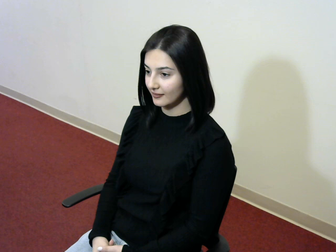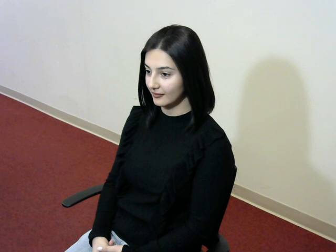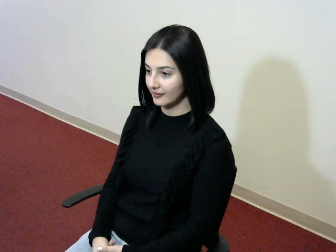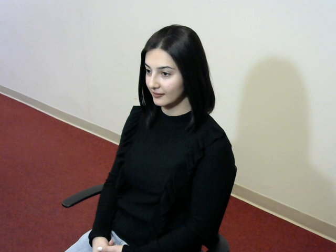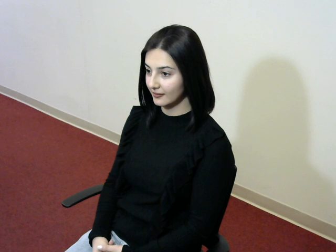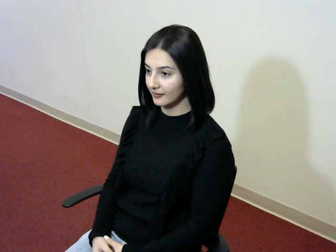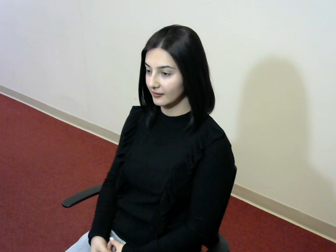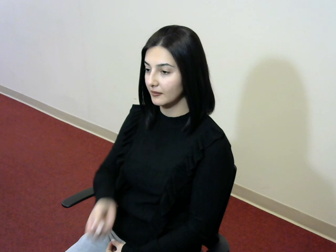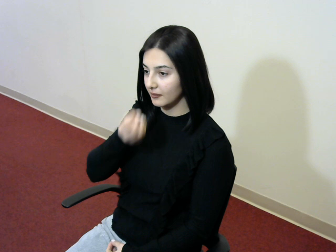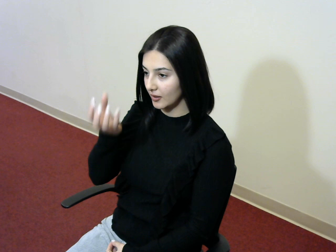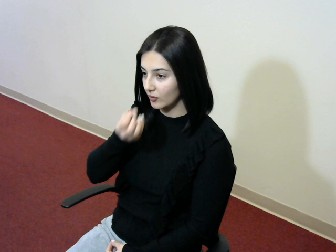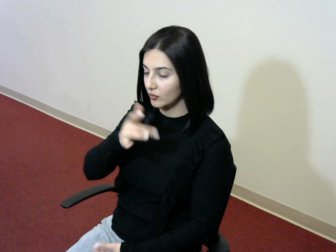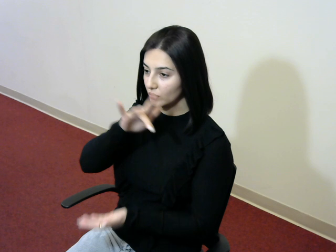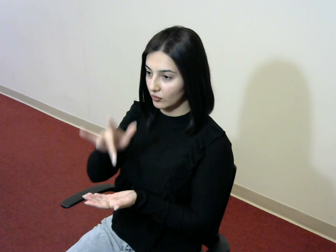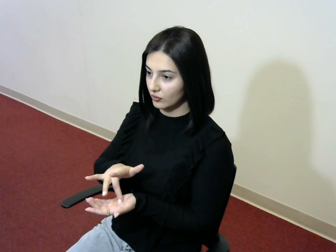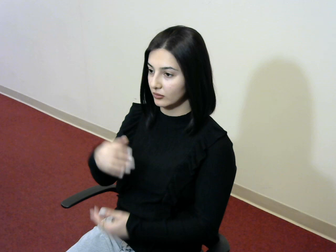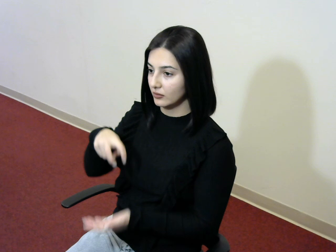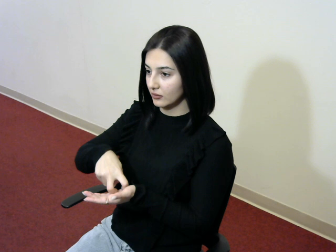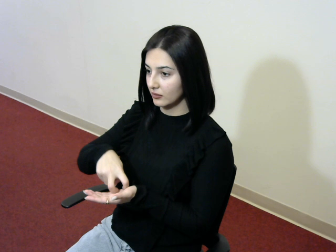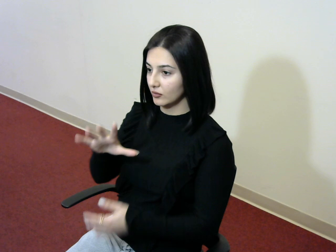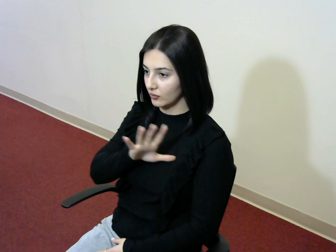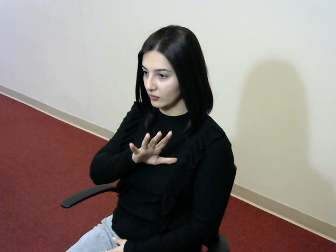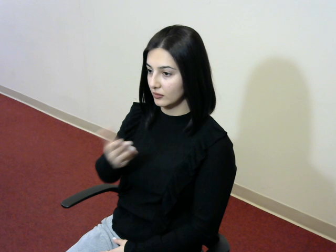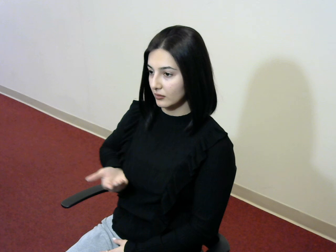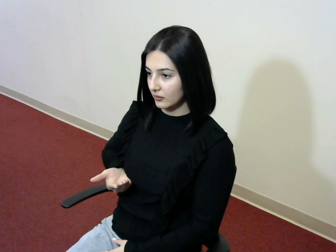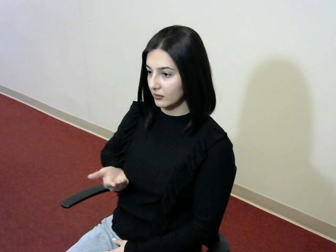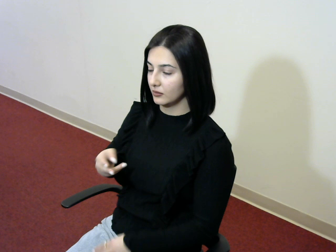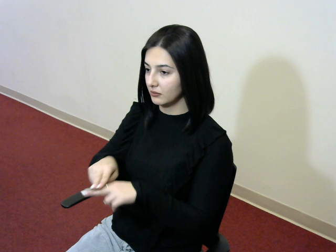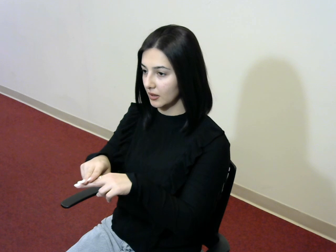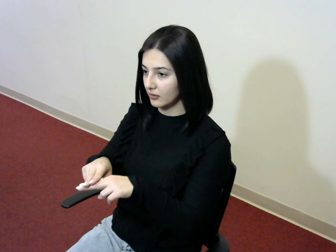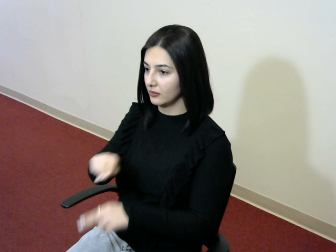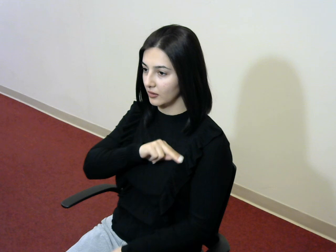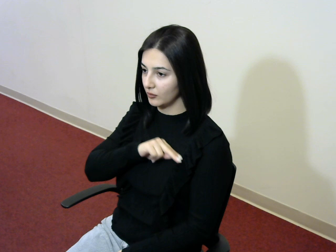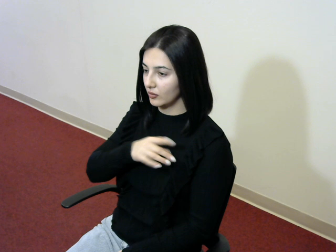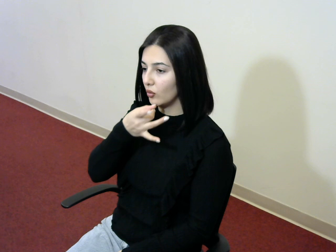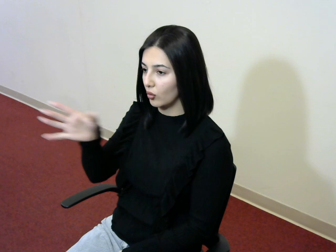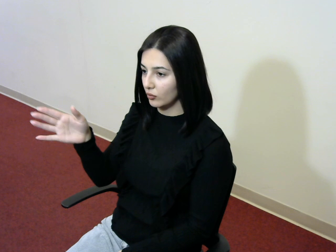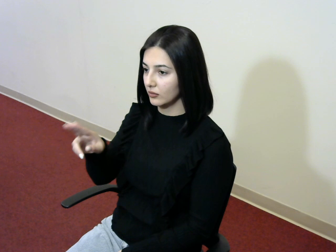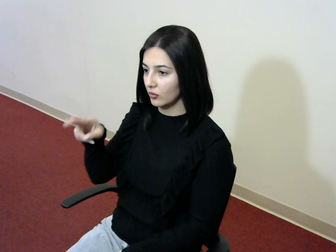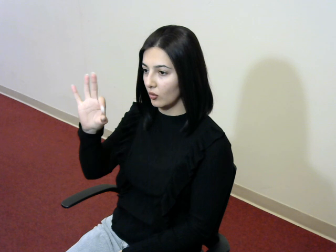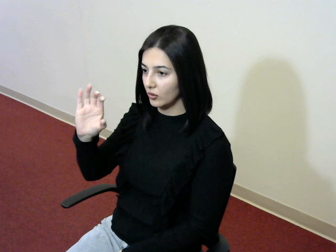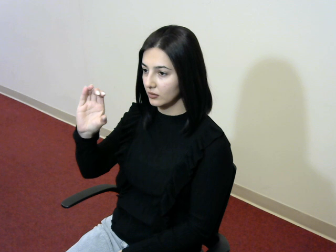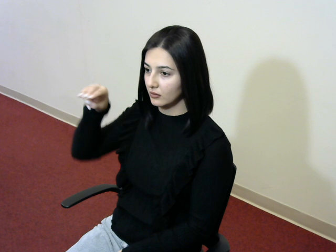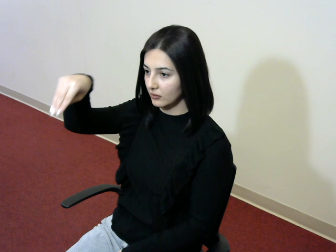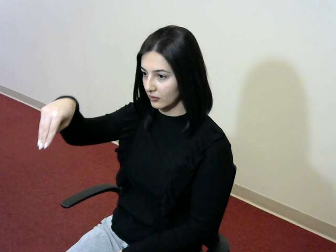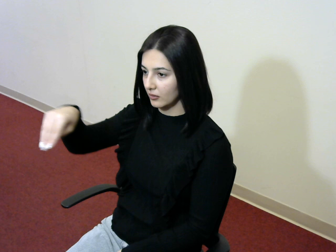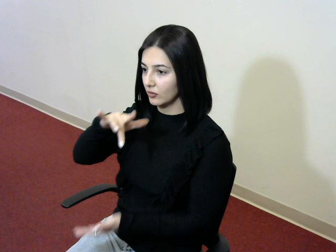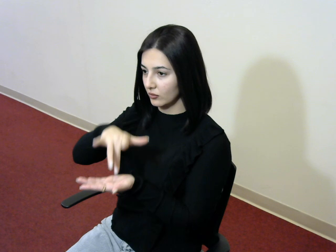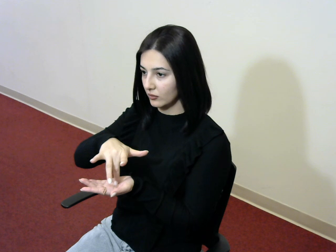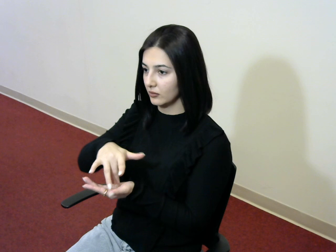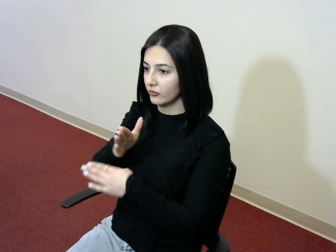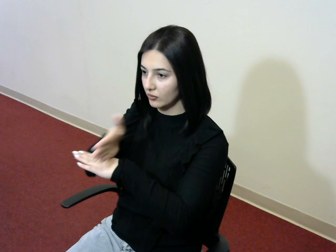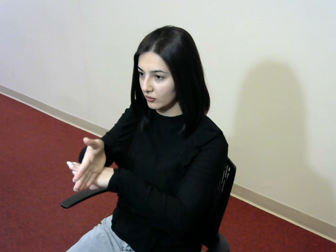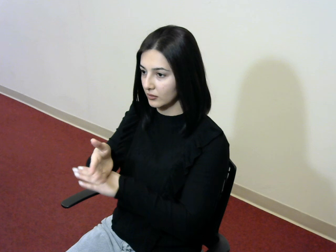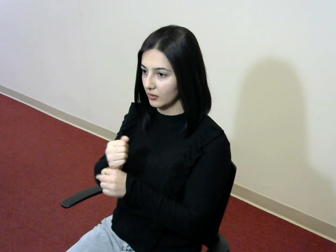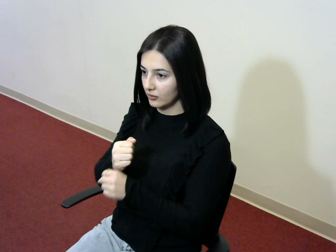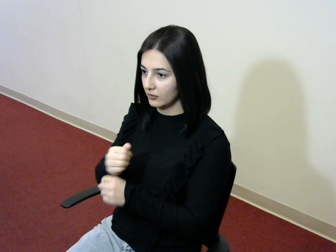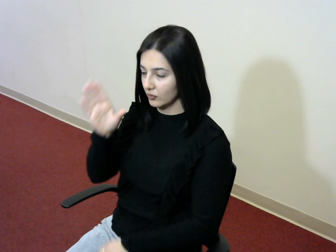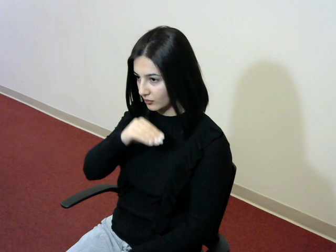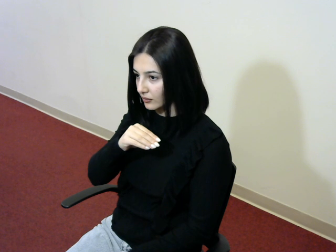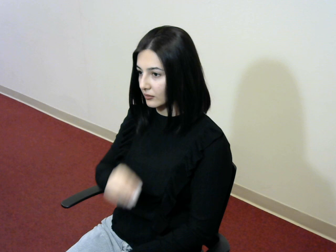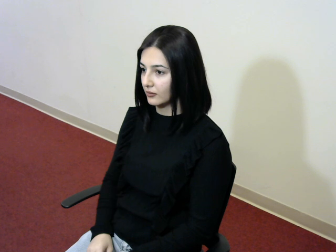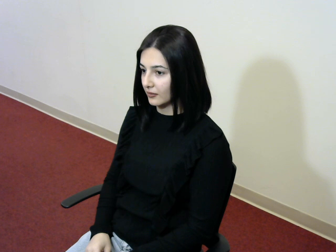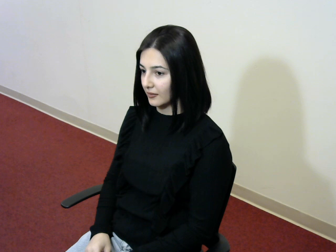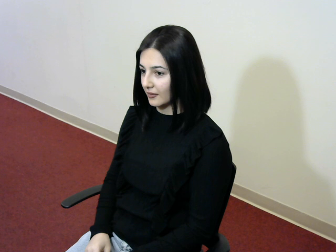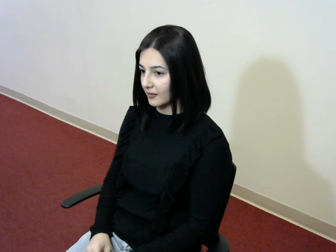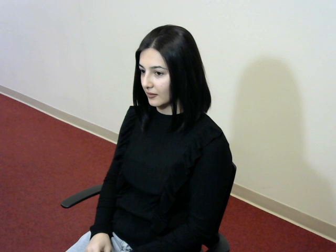Bakı şəhərində qeydiyyatda olan vətəndaşlar paytaxtda işləyən istənilən DOST mərkəzinə yaxınlaşa bilər